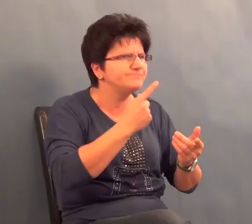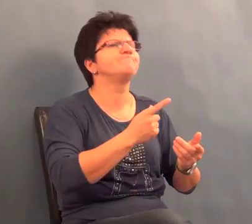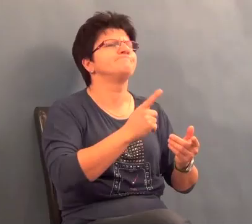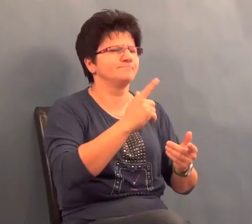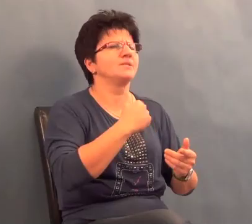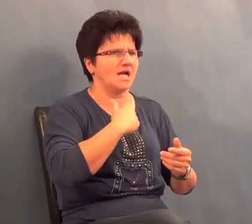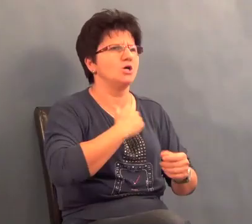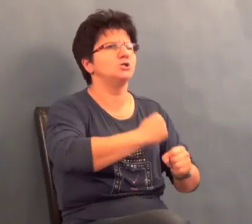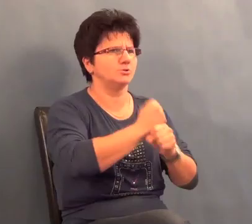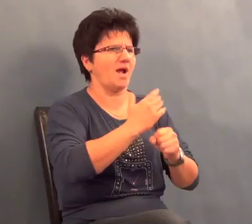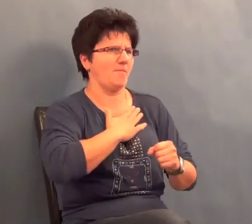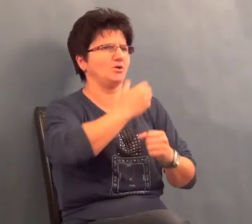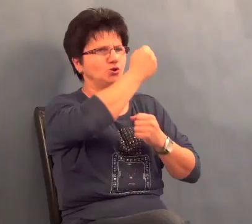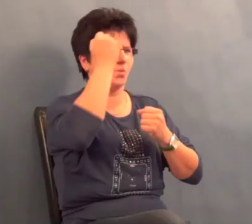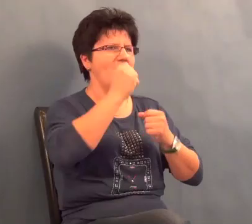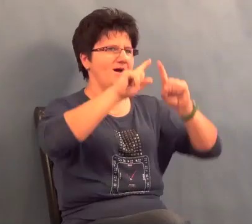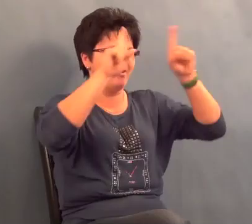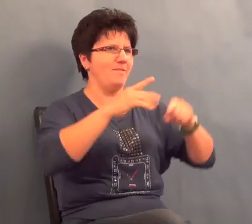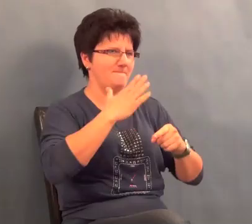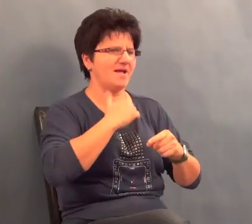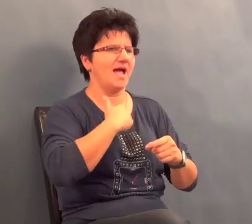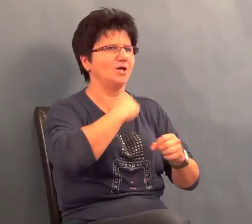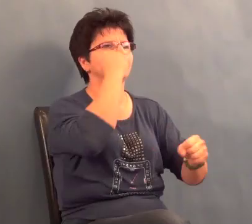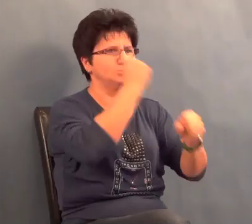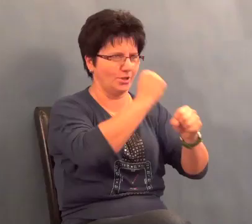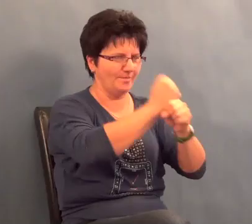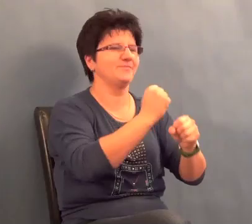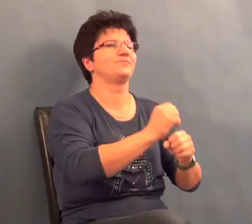"Ja to zrobię, mam szkło."